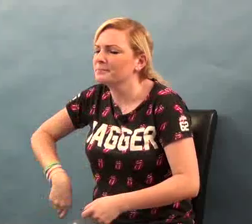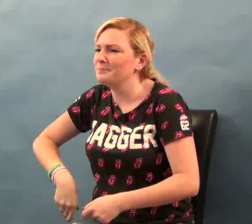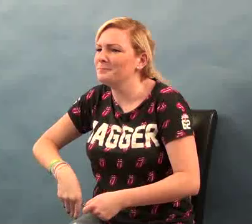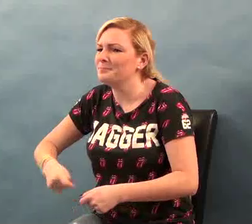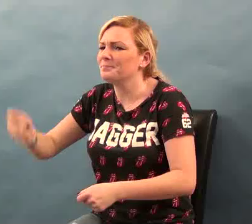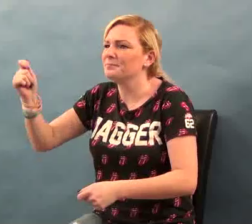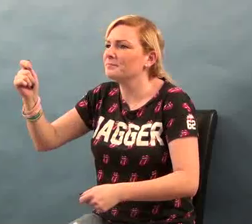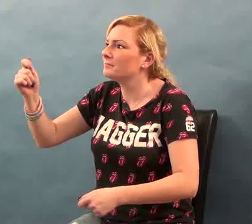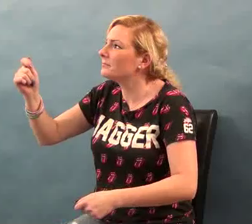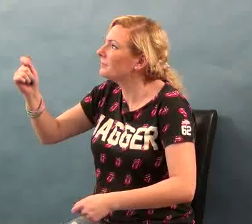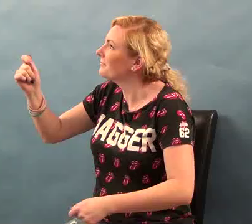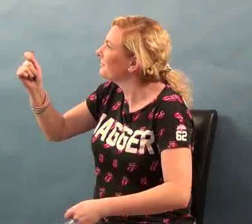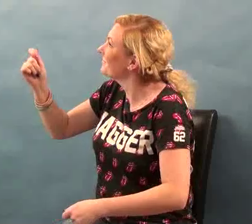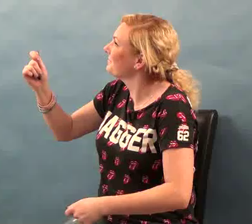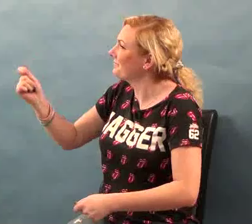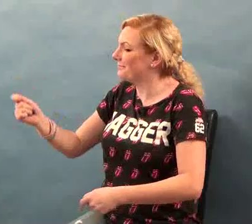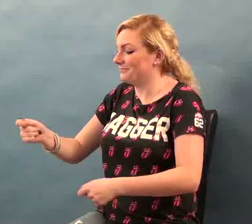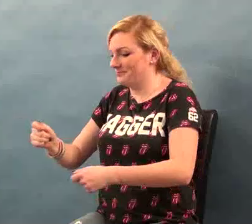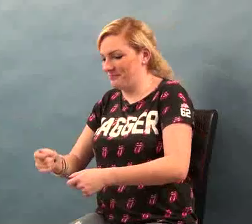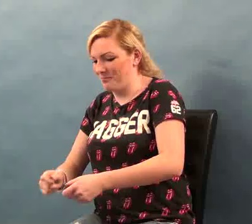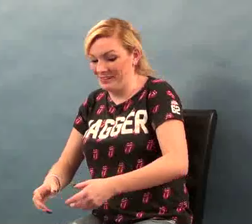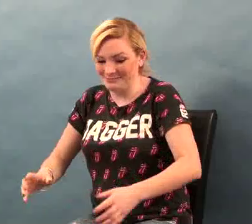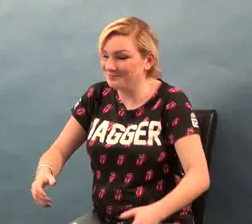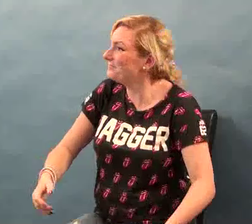Charlie zauważa policjanta i z uśmiechem na twarzy zaczyna się zbierać.